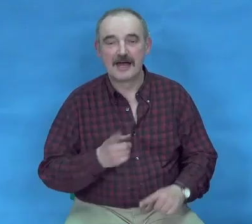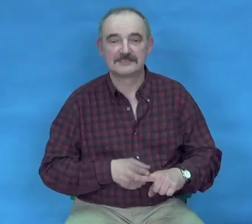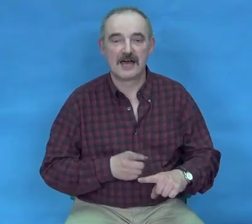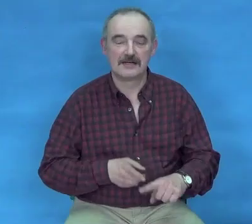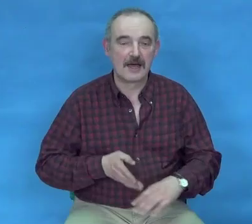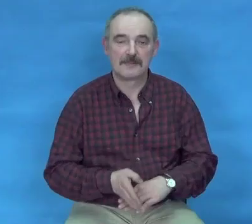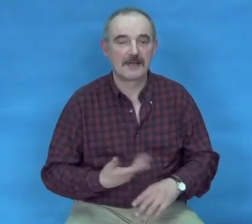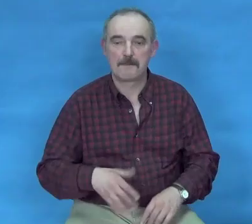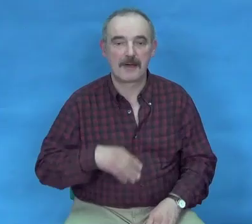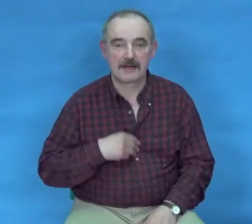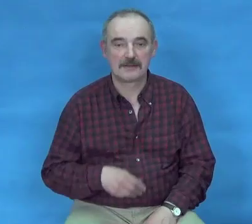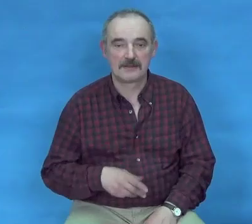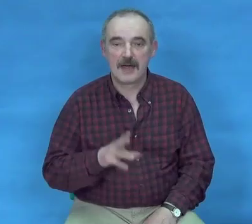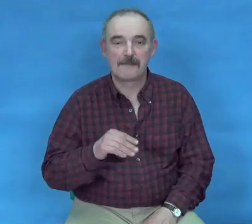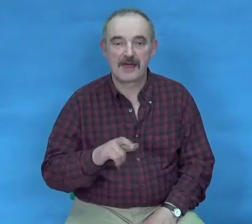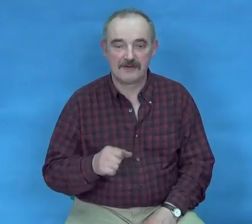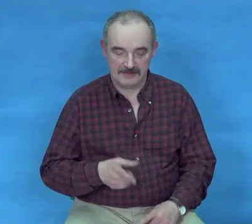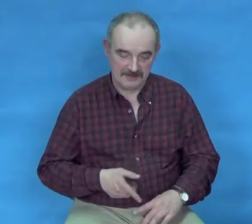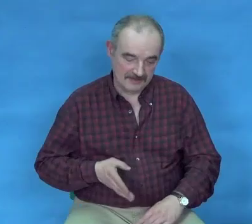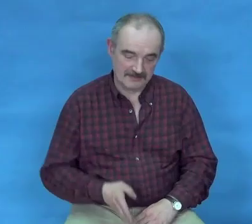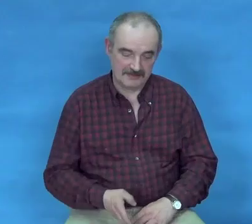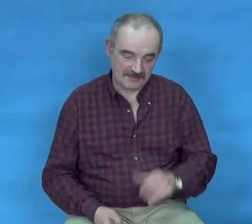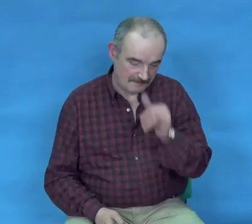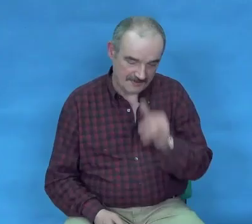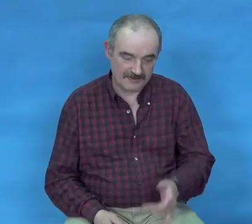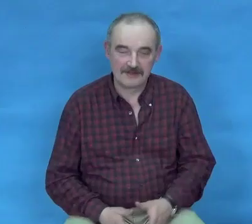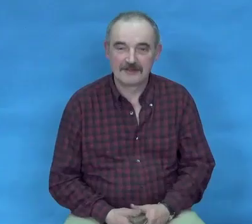Metalu nie da się piłować.